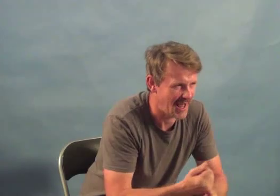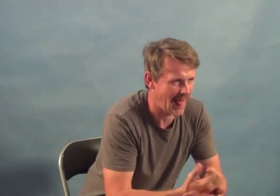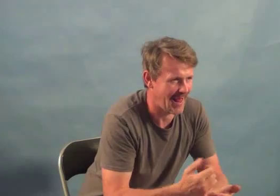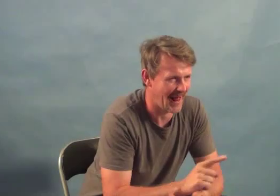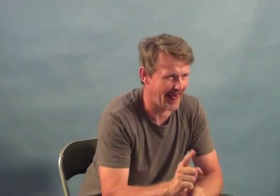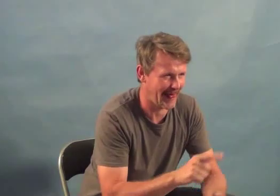Zarabianie na oszustwie.